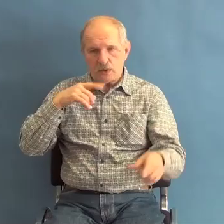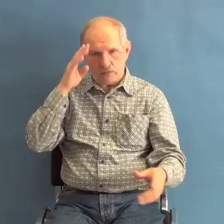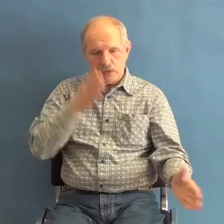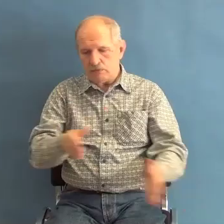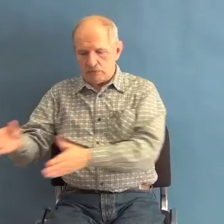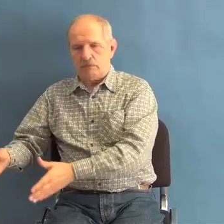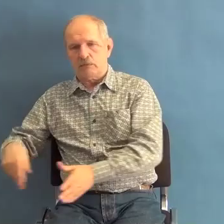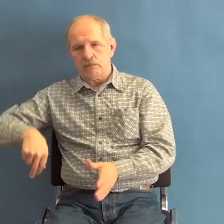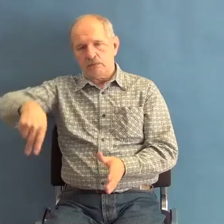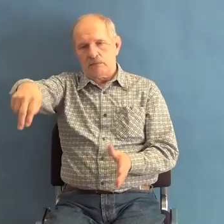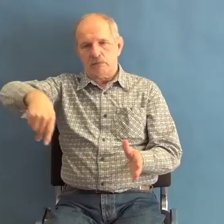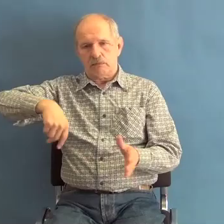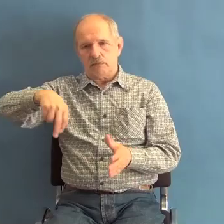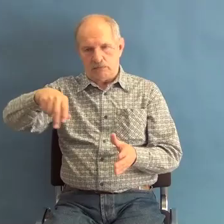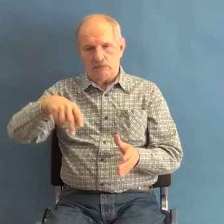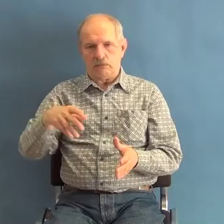...mówią o tym, że trzeba przechodzić w pewnej odległości.